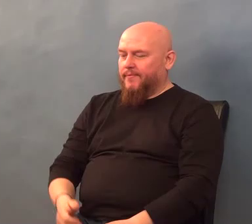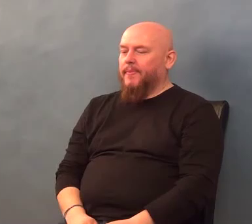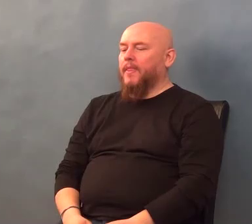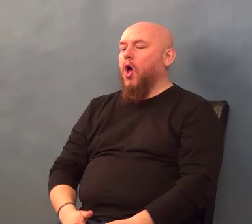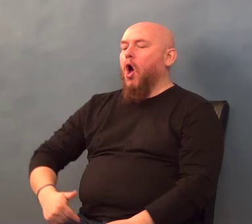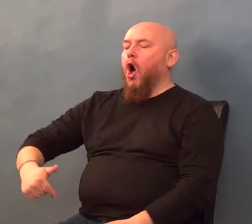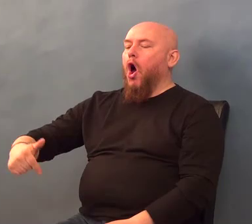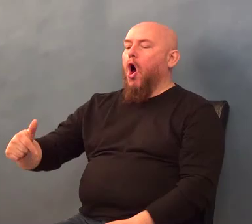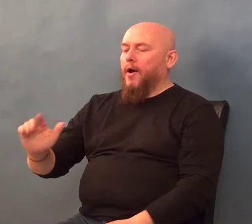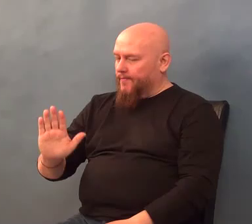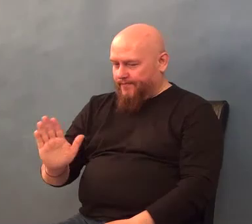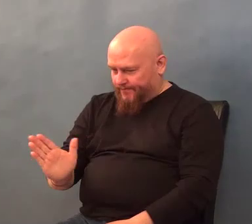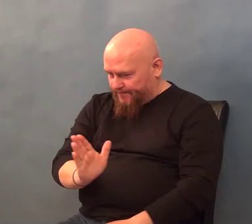Obowiązkowo, ale to pominę.